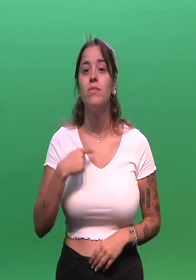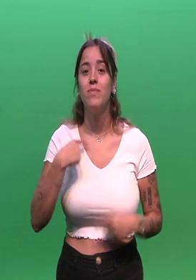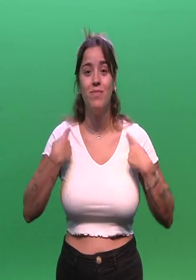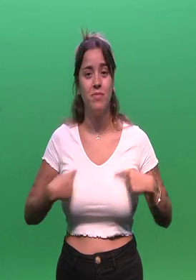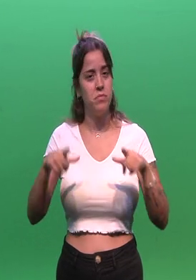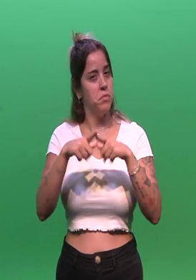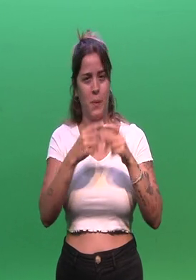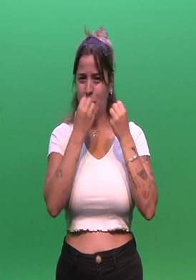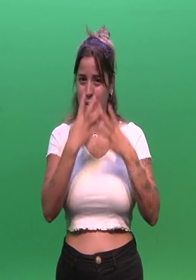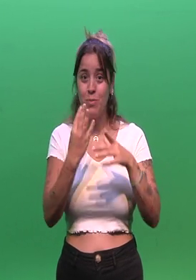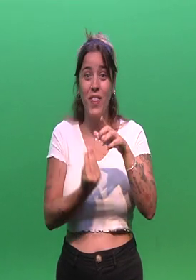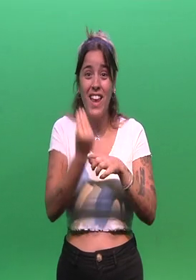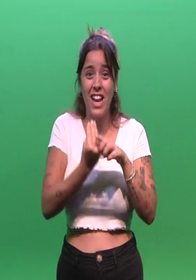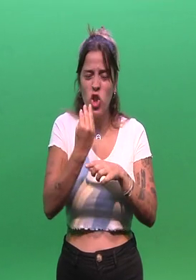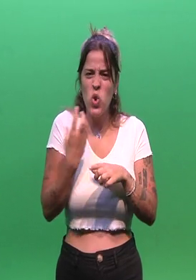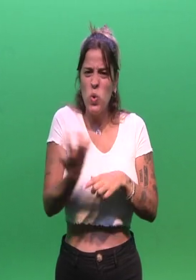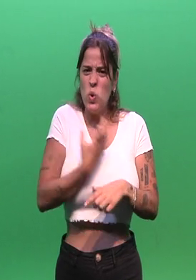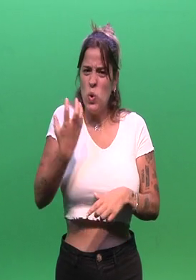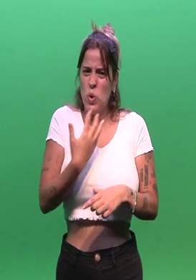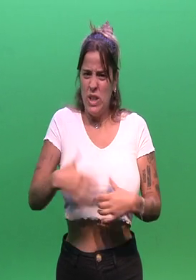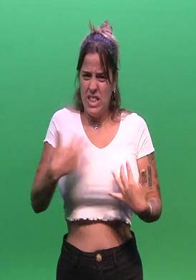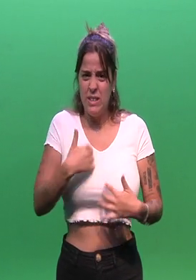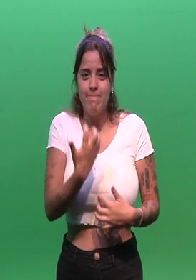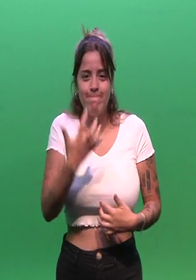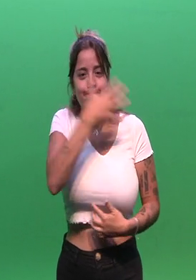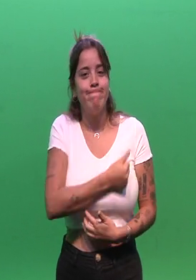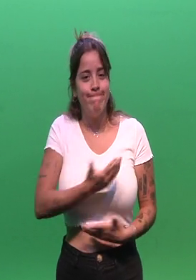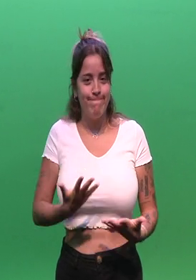La vagina la tinc bé, però per dins sento que em cou i no el puc rascar.